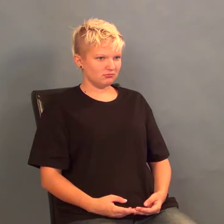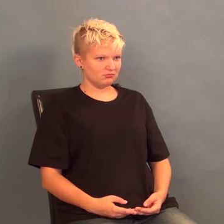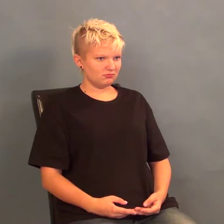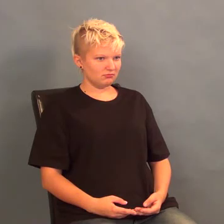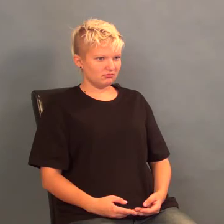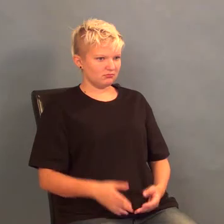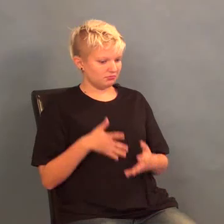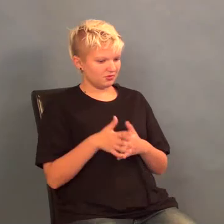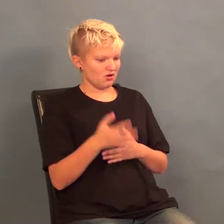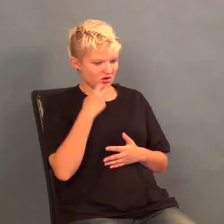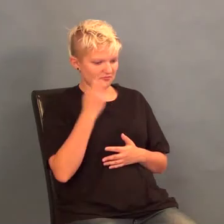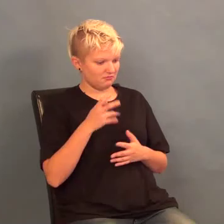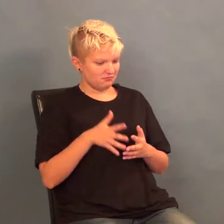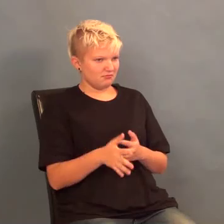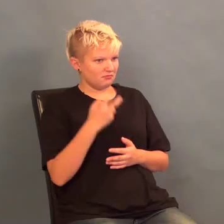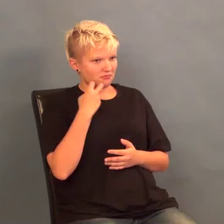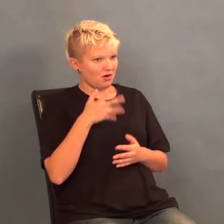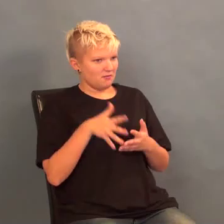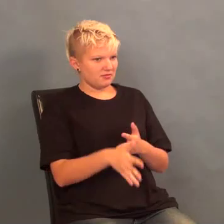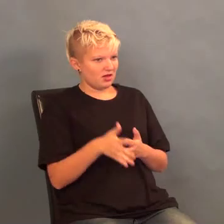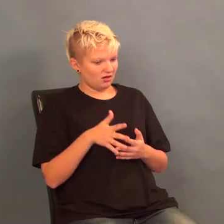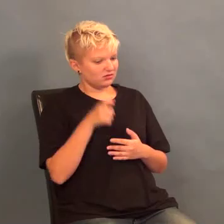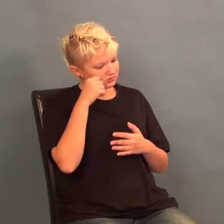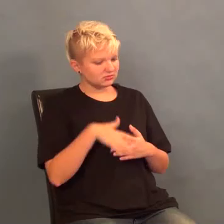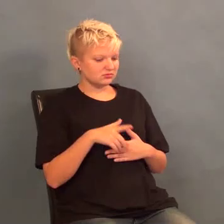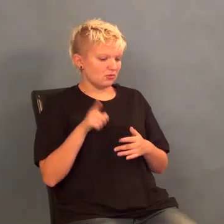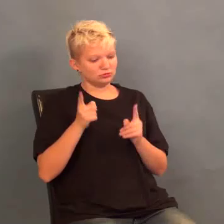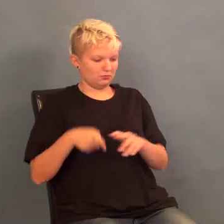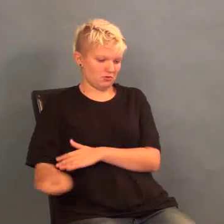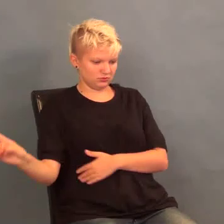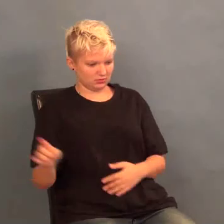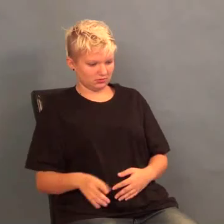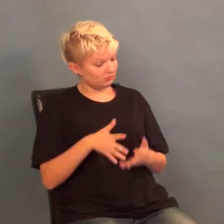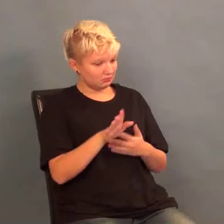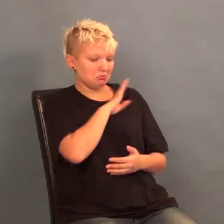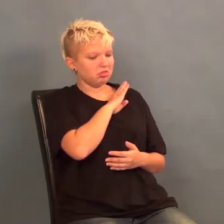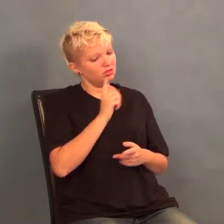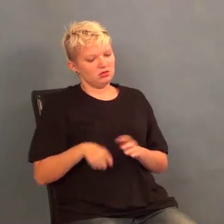Jest promieniowanie elektromagnetyczne, trzeba uciekać od tego promieniowania elektromagnetycznego, ponieważ można od tego umrzeć.